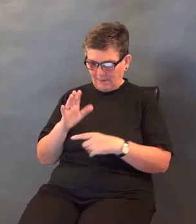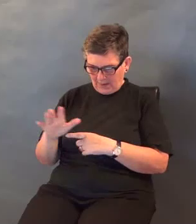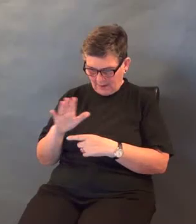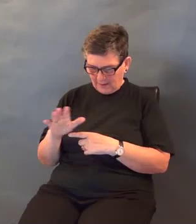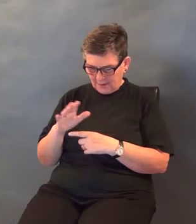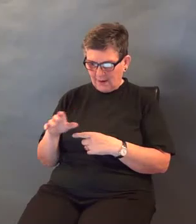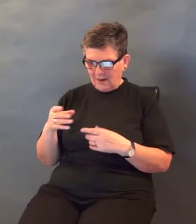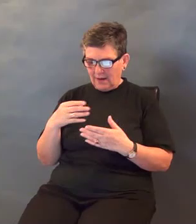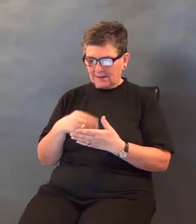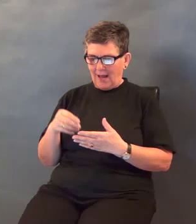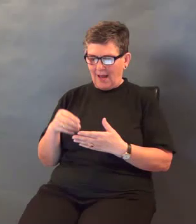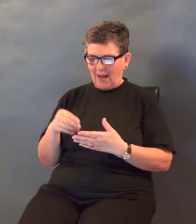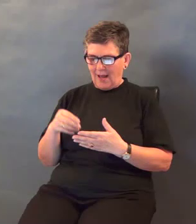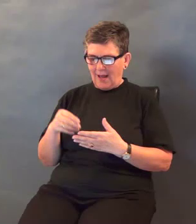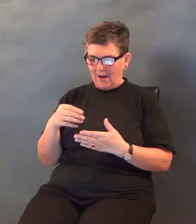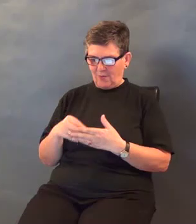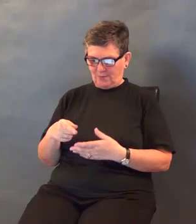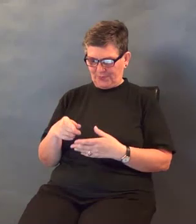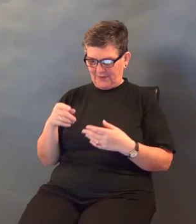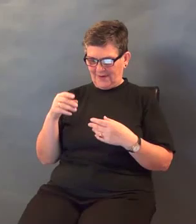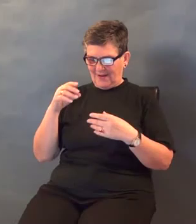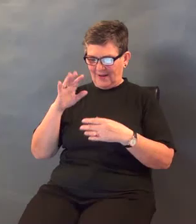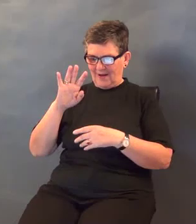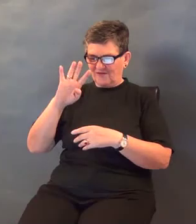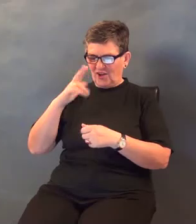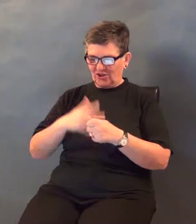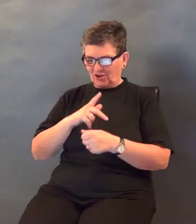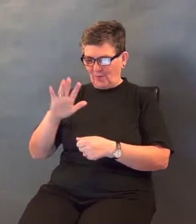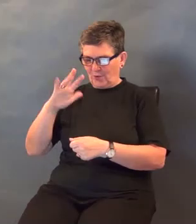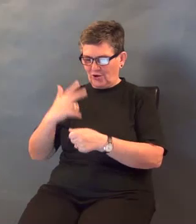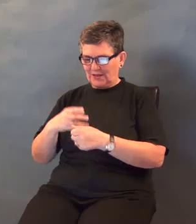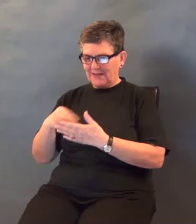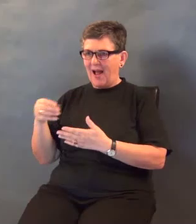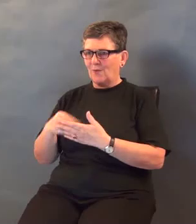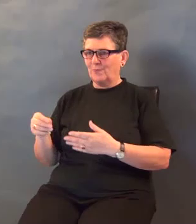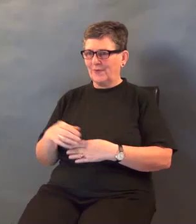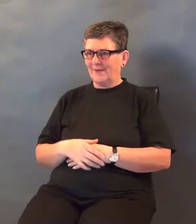Piętnastego robię zakupy od czwartej trzydzieści do piątej trzydzieści.